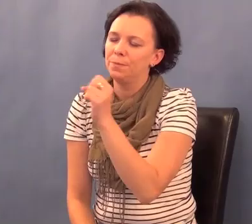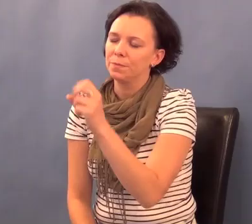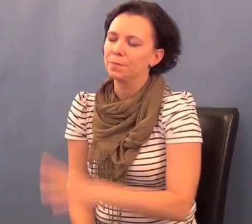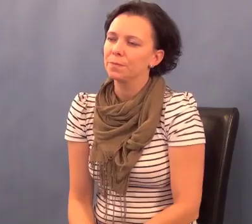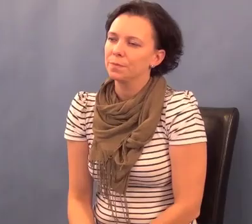Tak, tak.